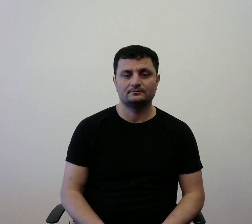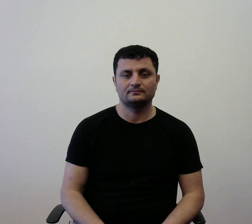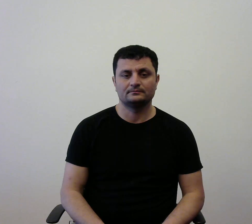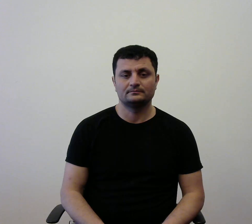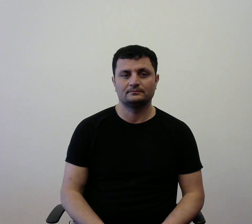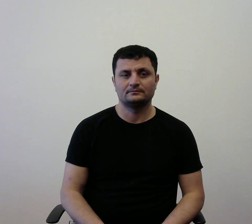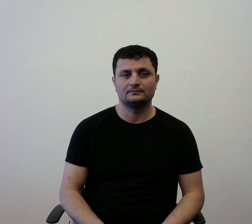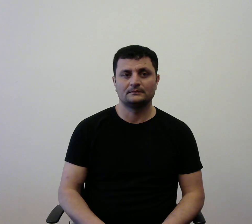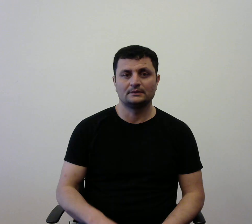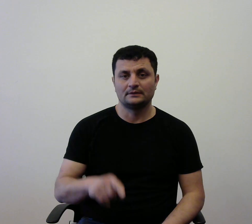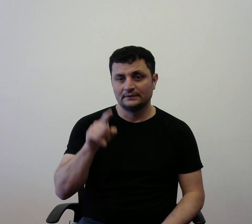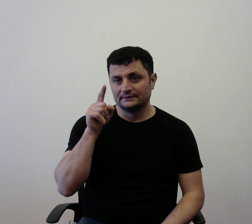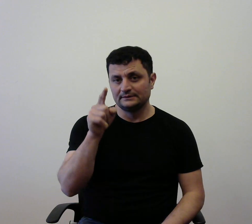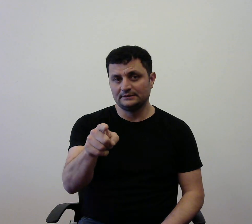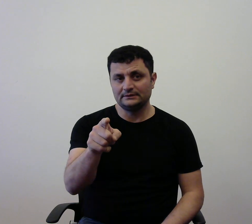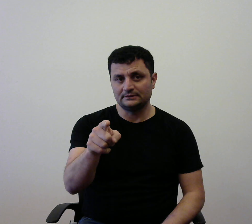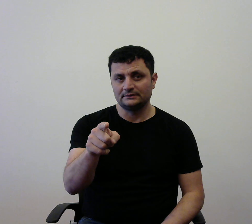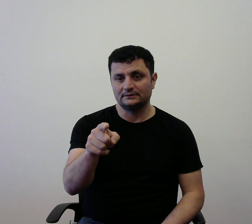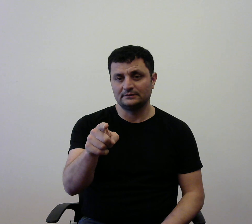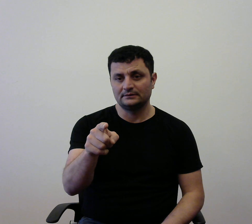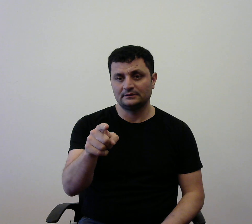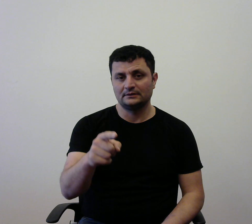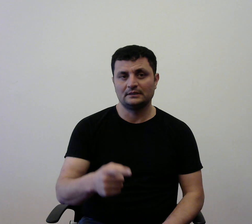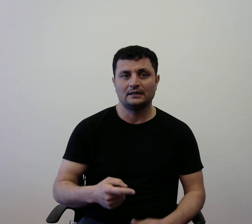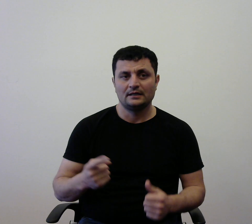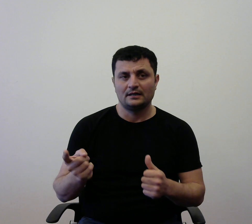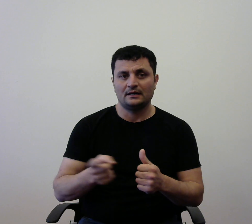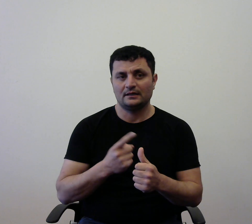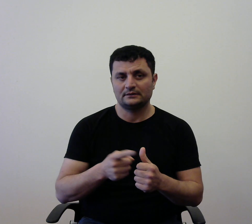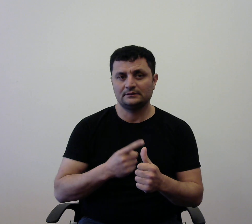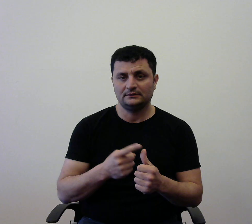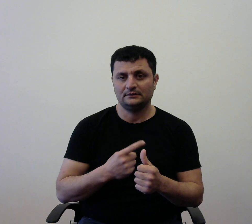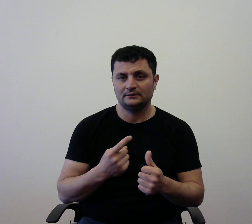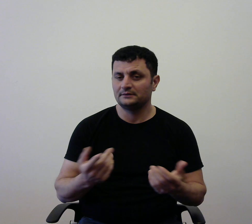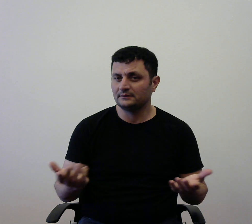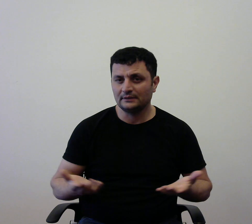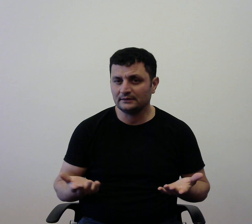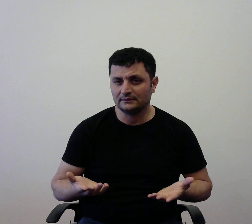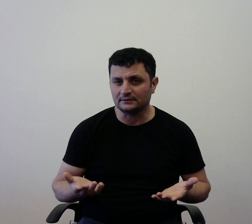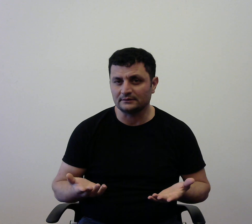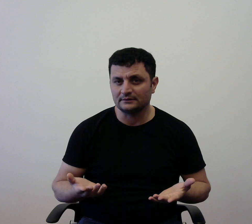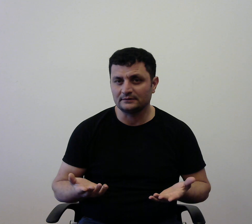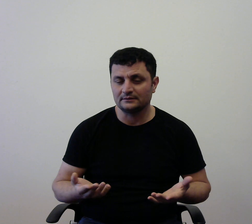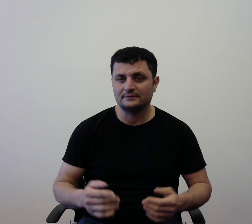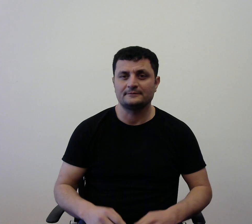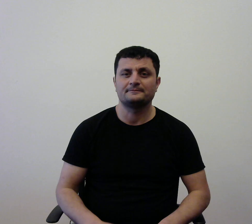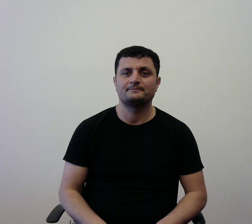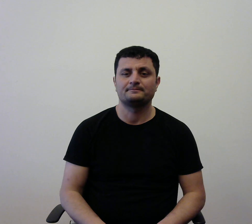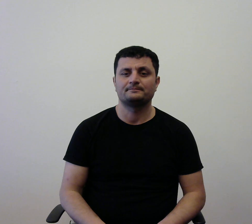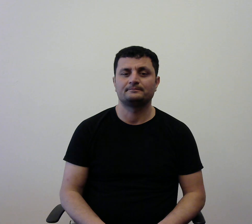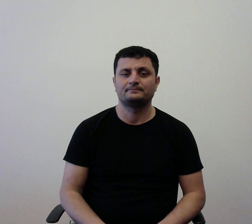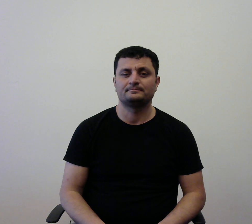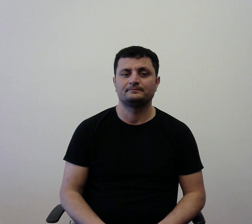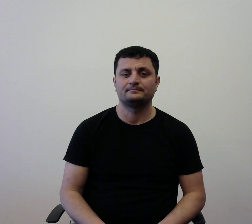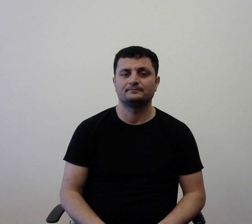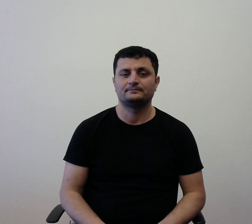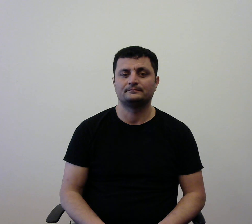Sizin adınız nədir?